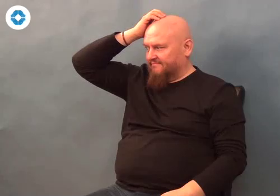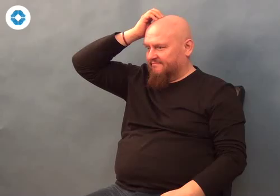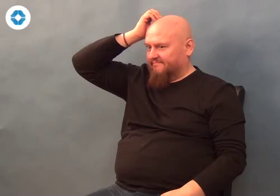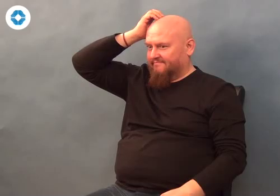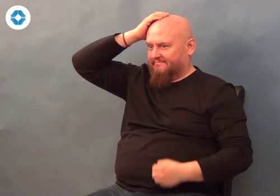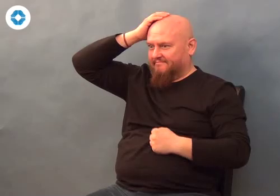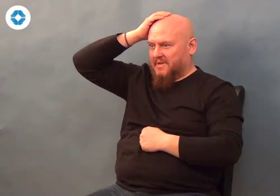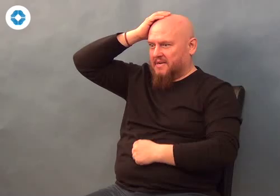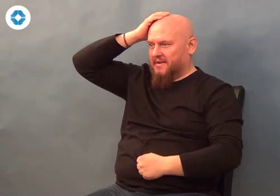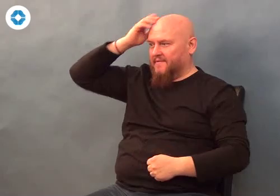Martwi się.